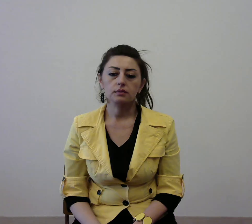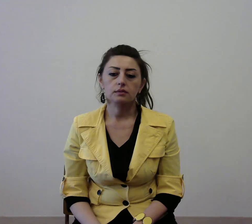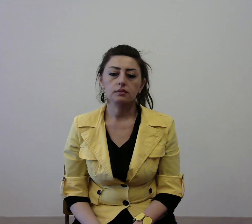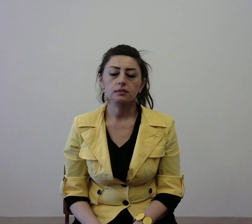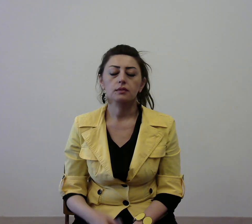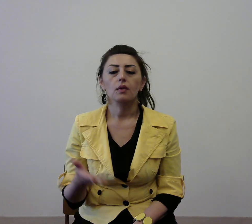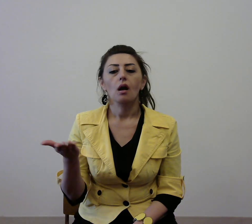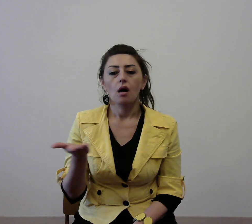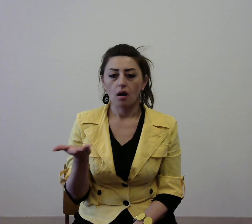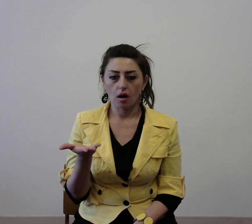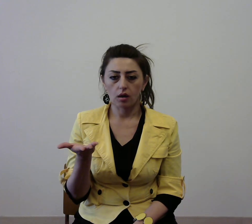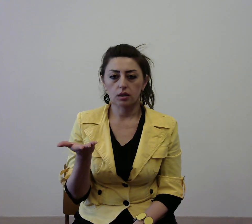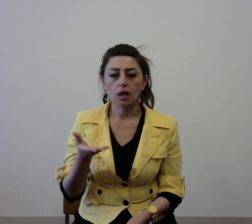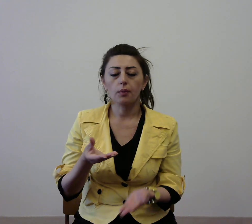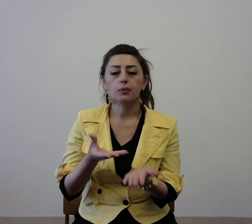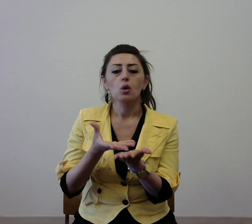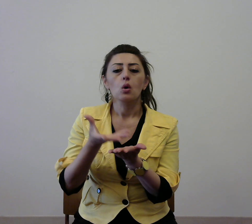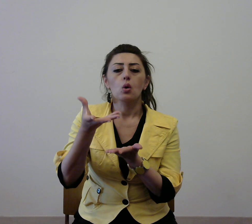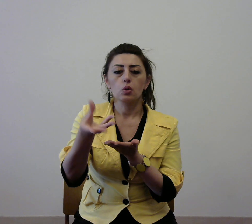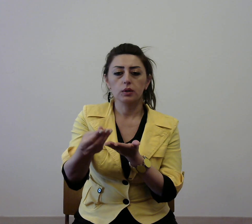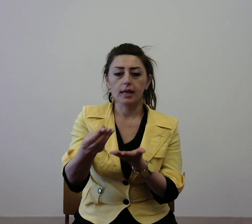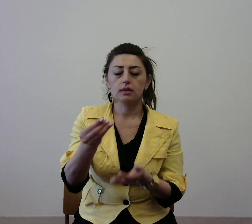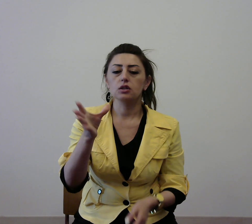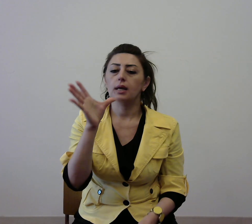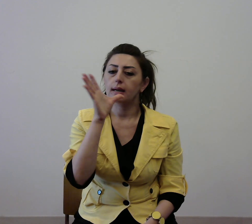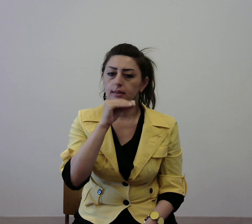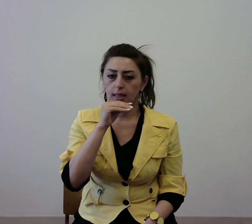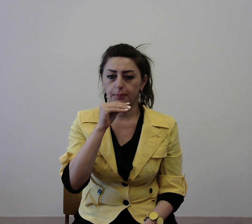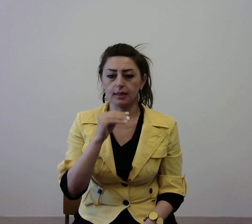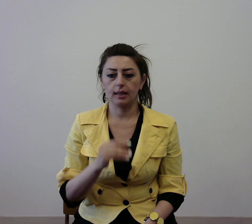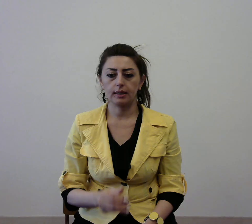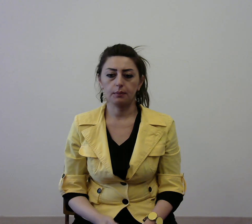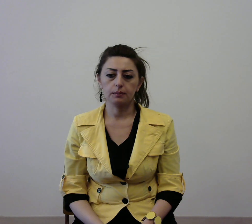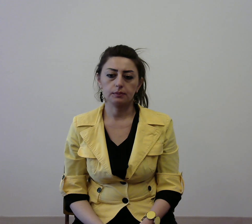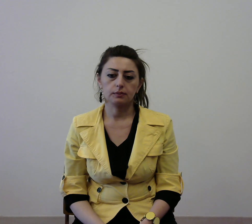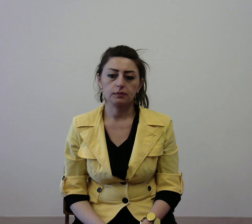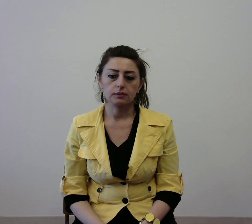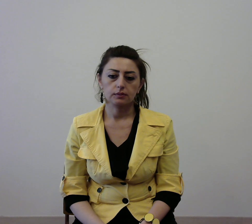Harda ödəniş edə bilərəm?